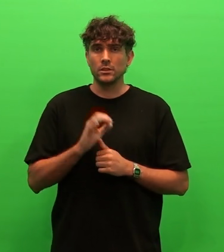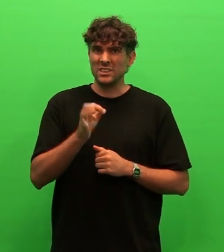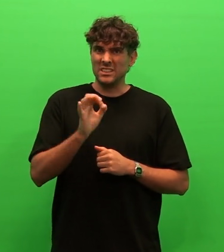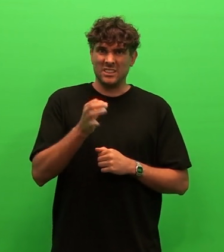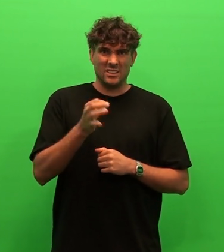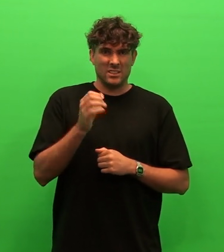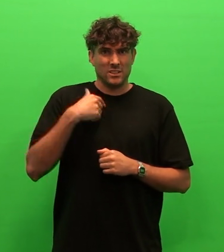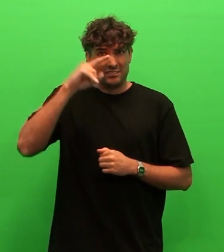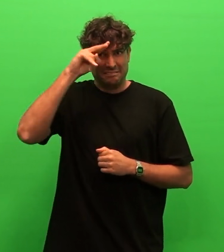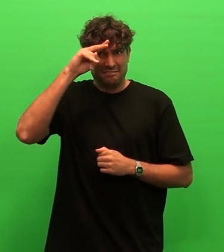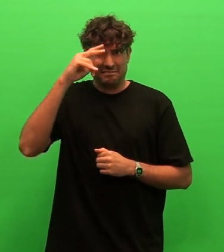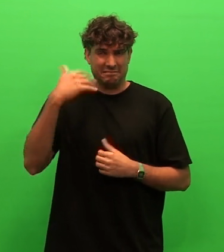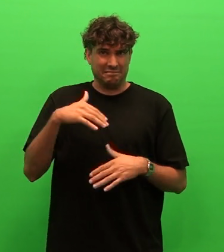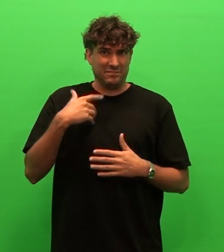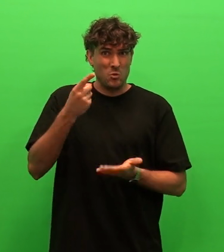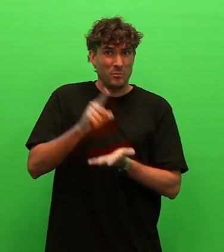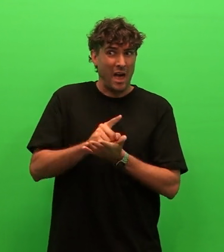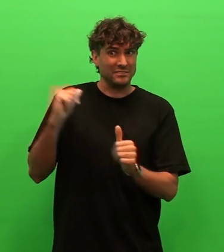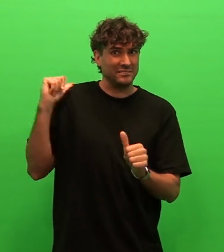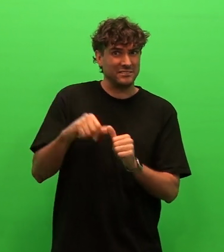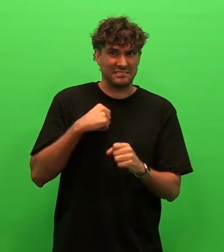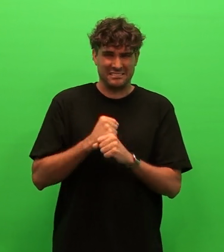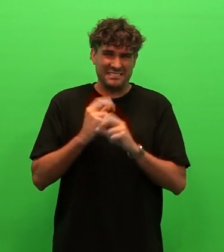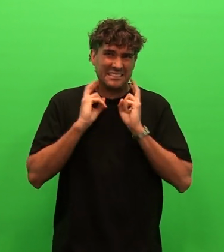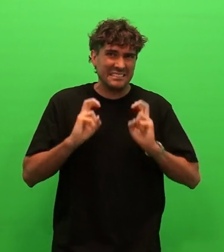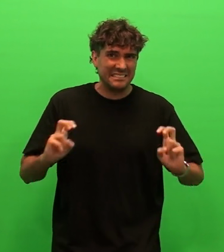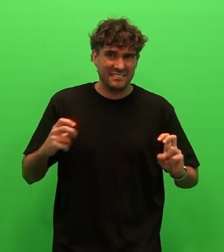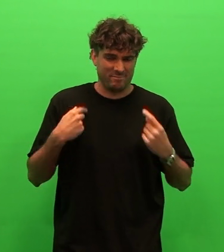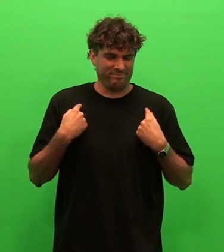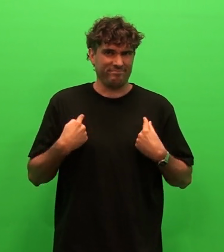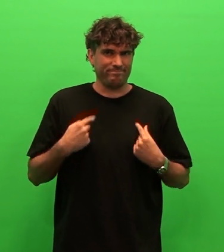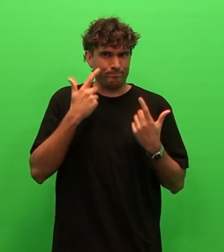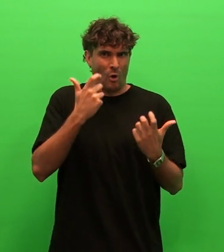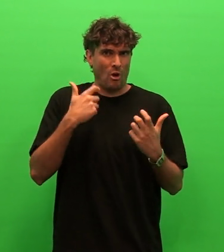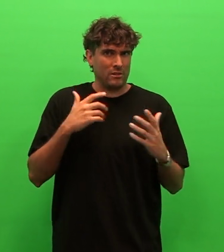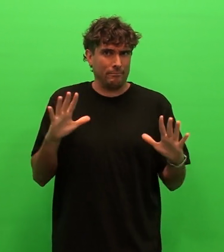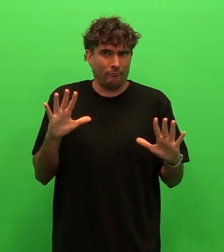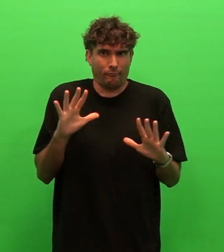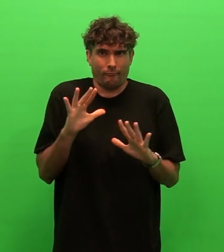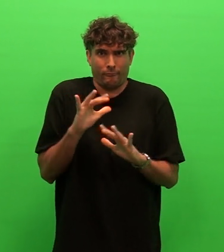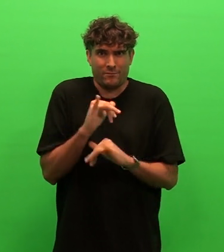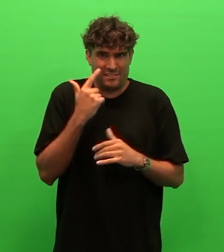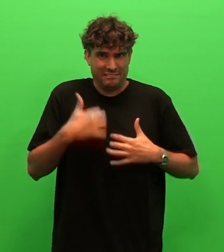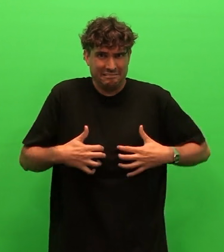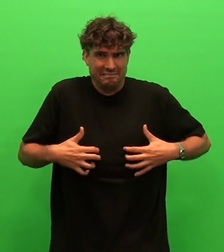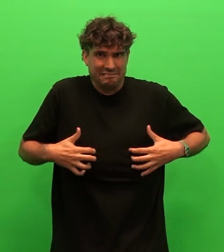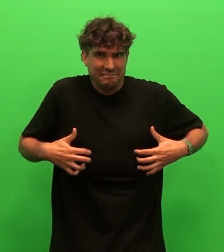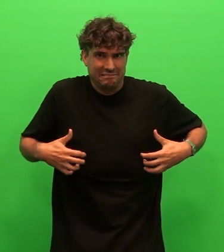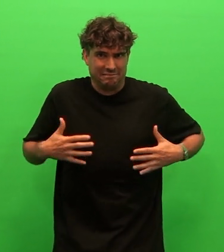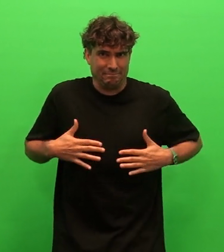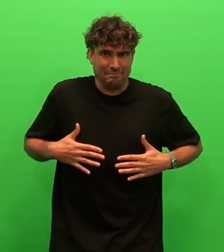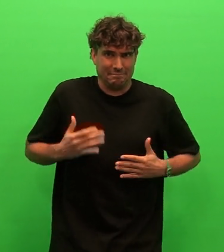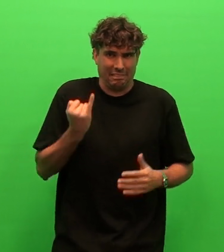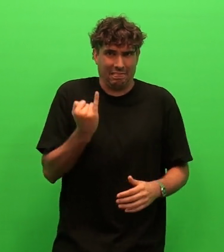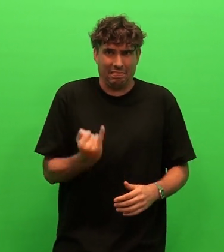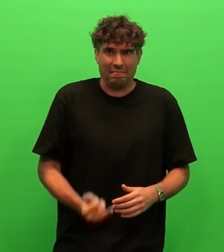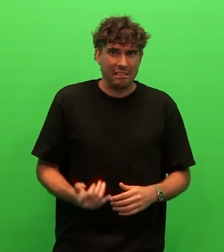Sí, estic preocupat perquè des de fa un mes estic molt estressat a la feina, veig que m'he aprimat molt, se'm marquen les costelles i estic molt prim.